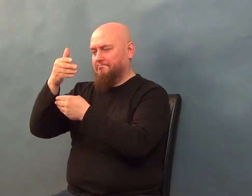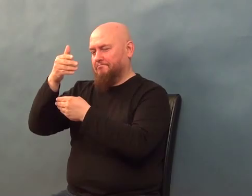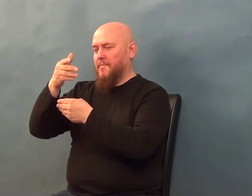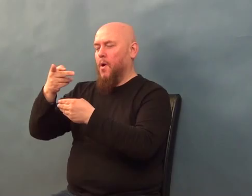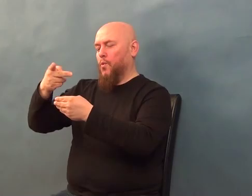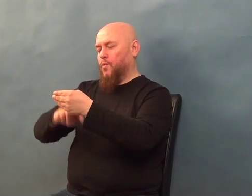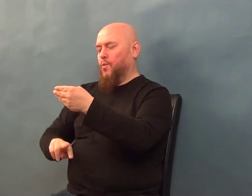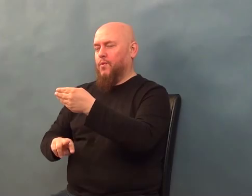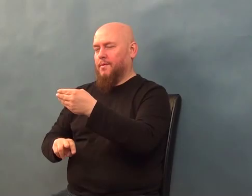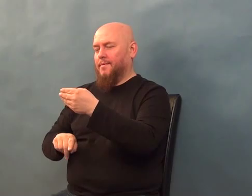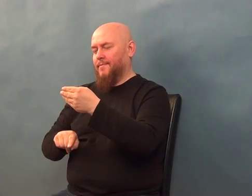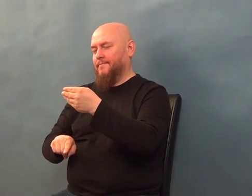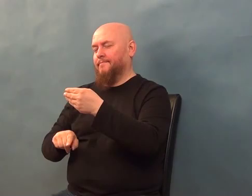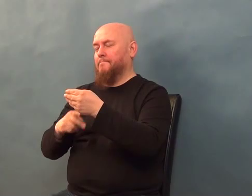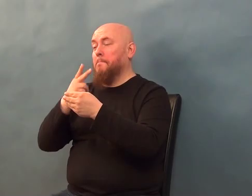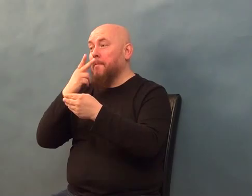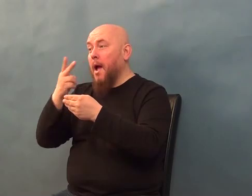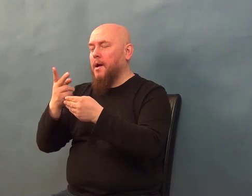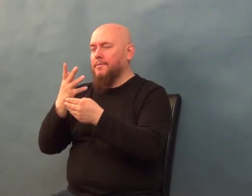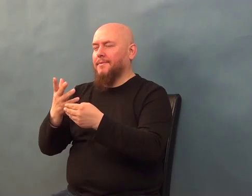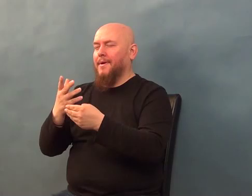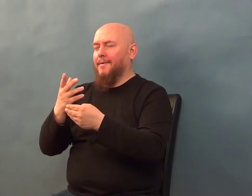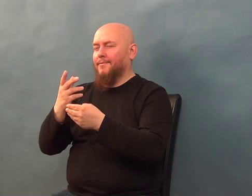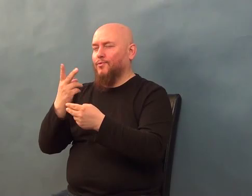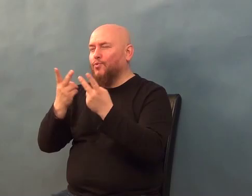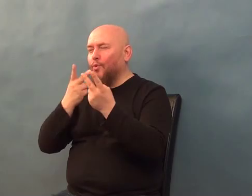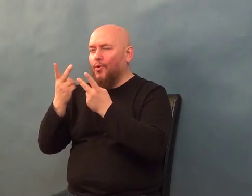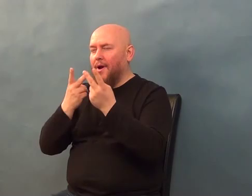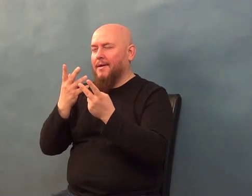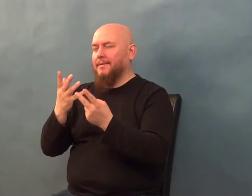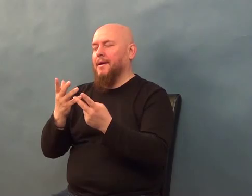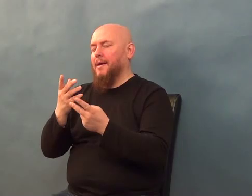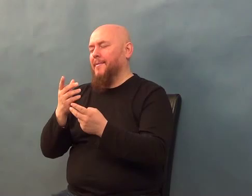Drugie od góry, a w nim ktoś, kto patrzy, czegoś chce, szuka, chce...